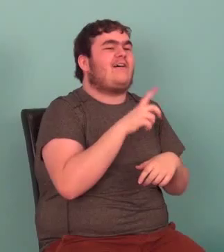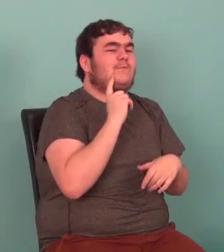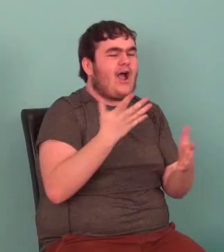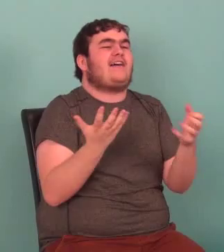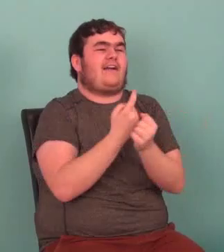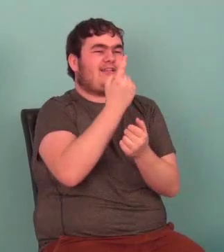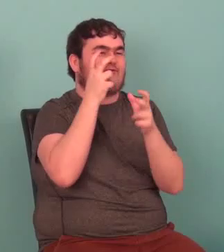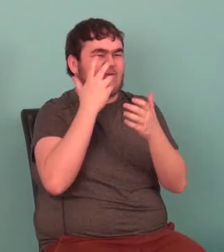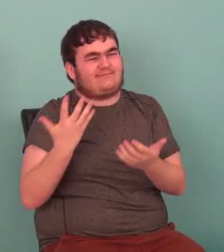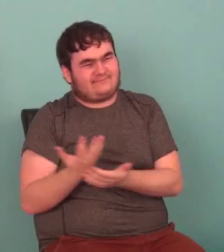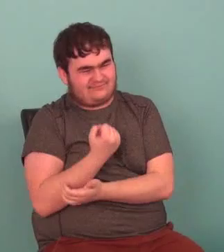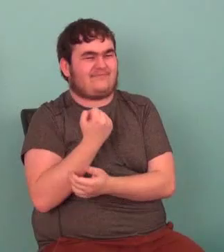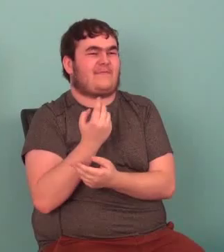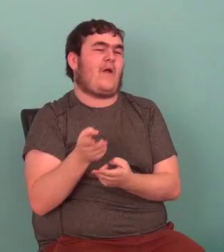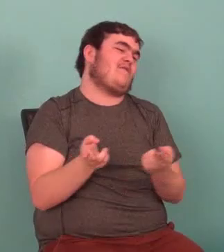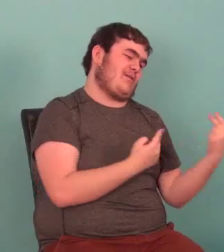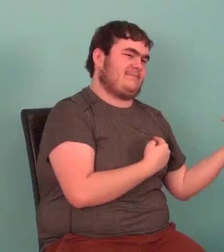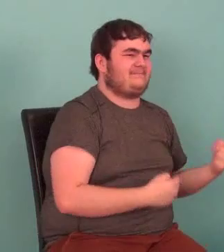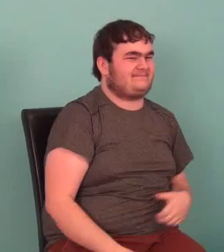Chłopiec je znalazł, więc wziął jedną żabę ze sobą i wrócił.